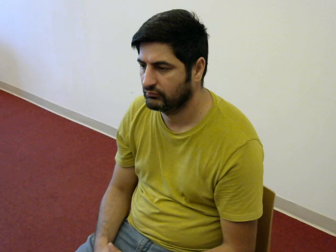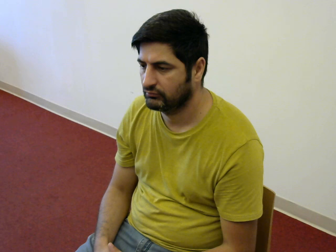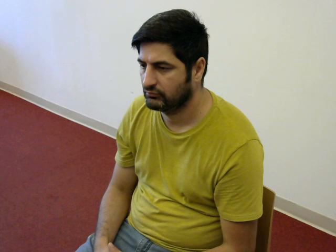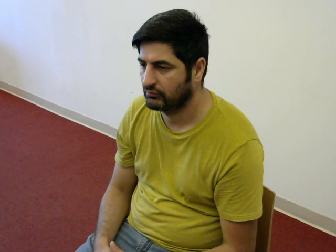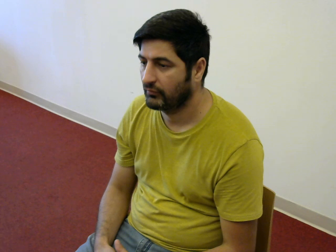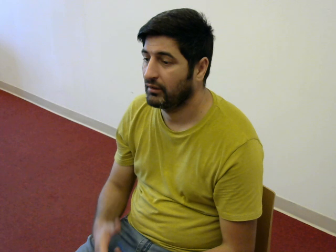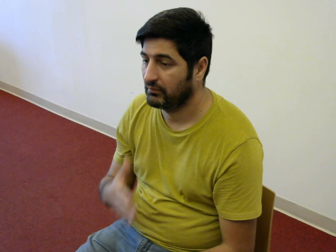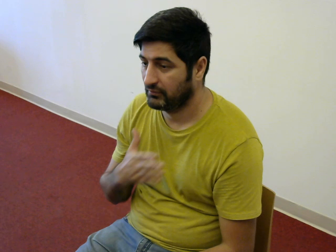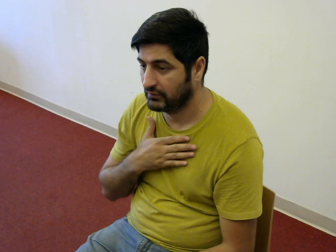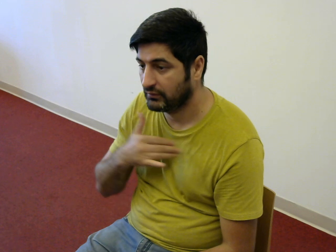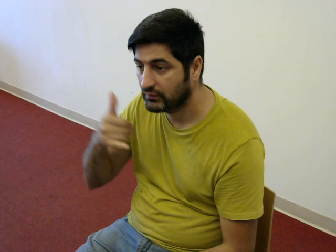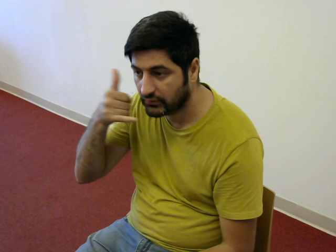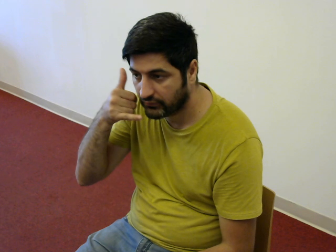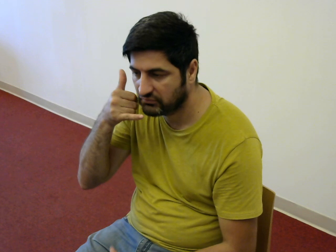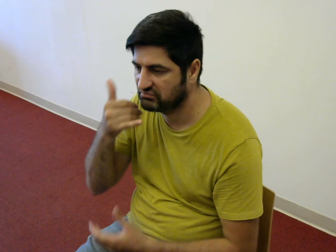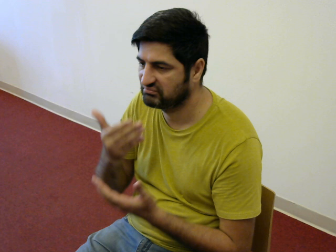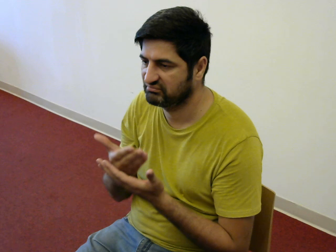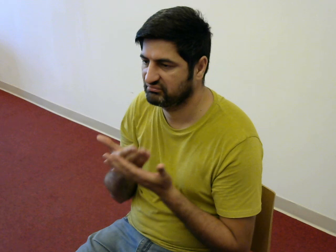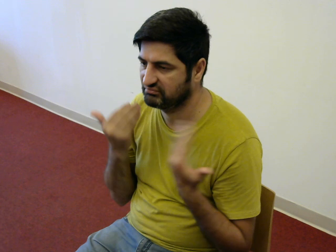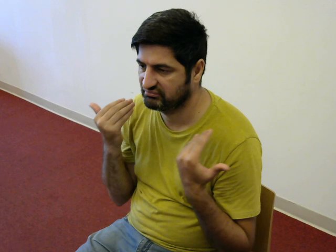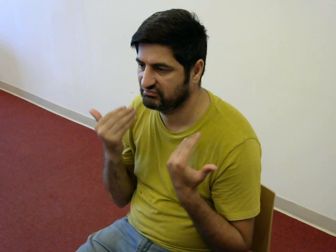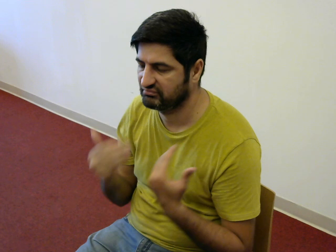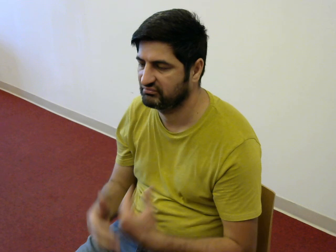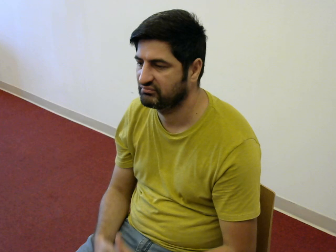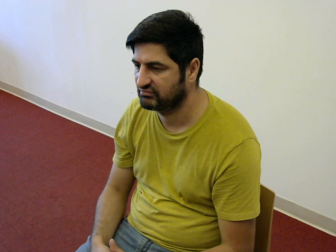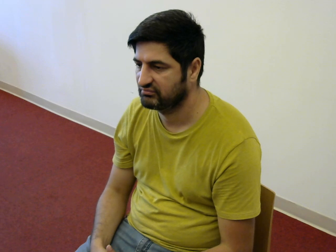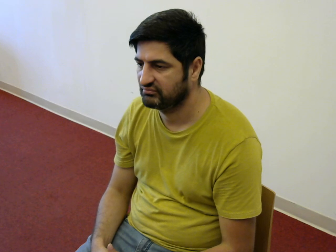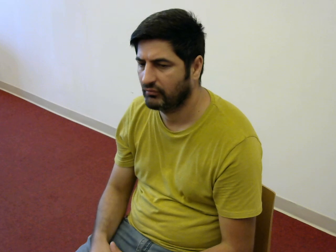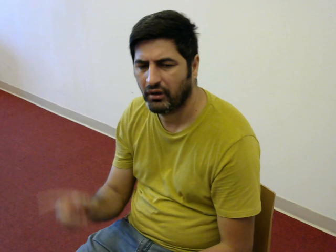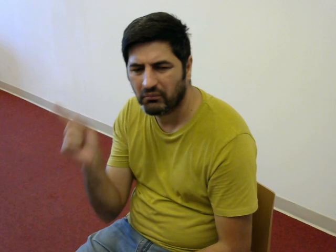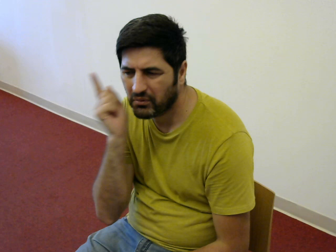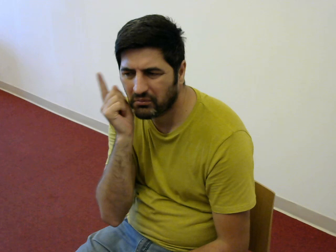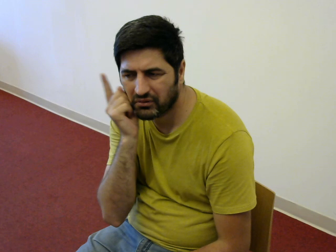Mənim telefonum yoxdur